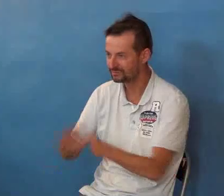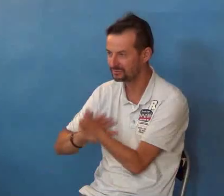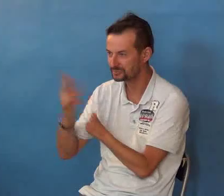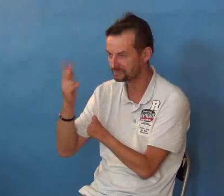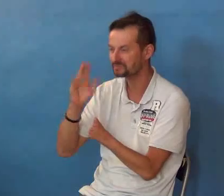Dobra.